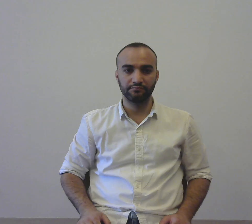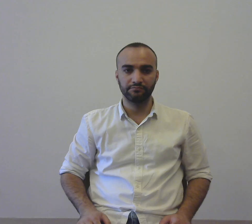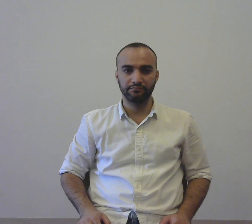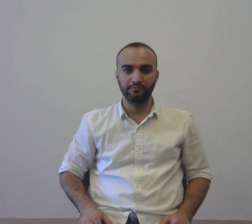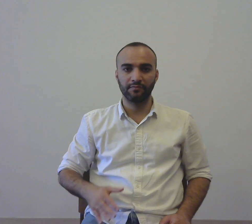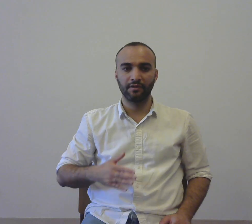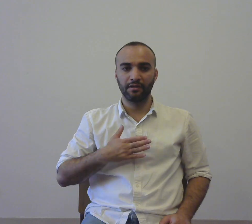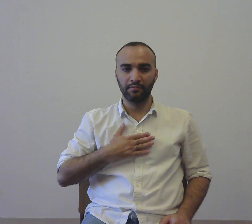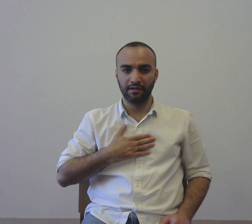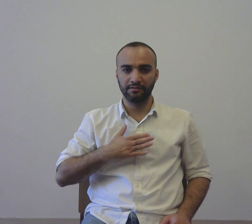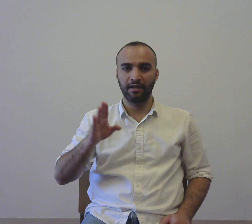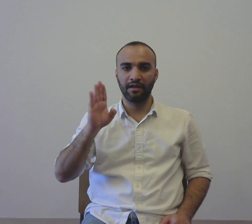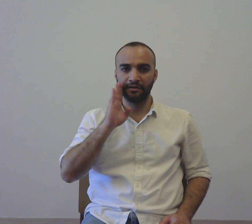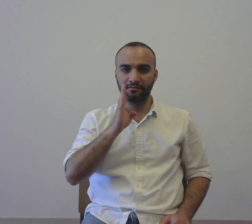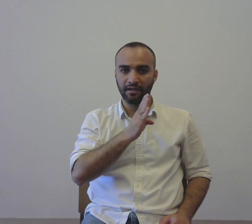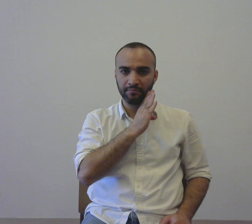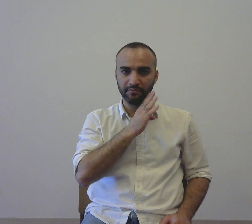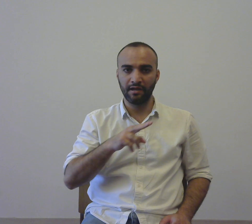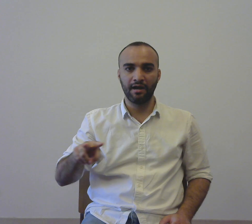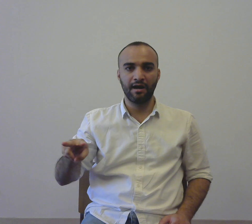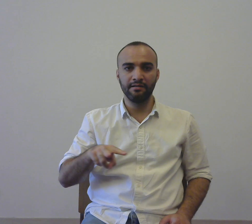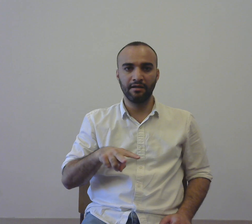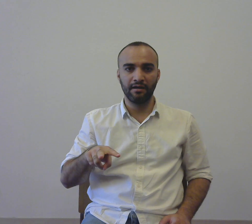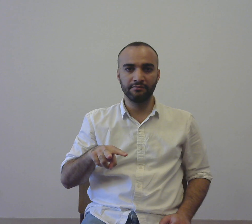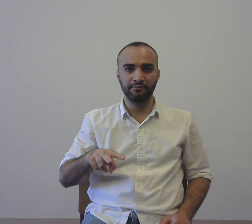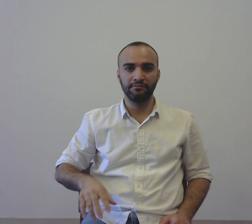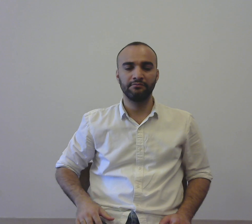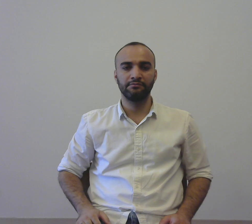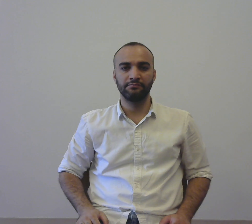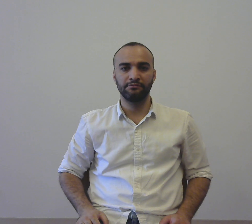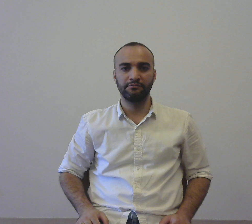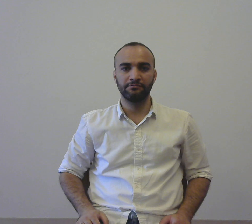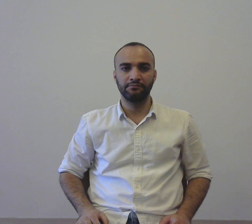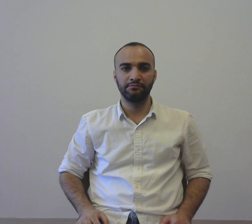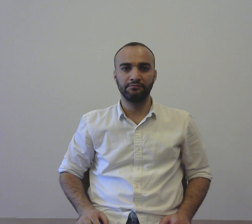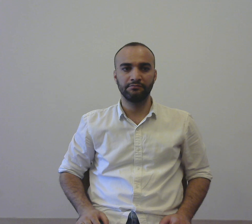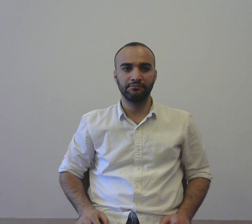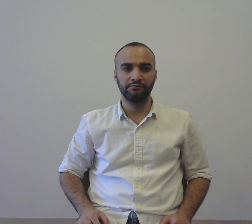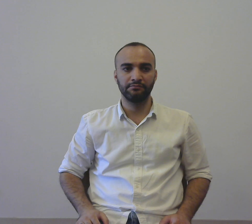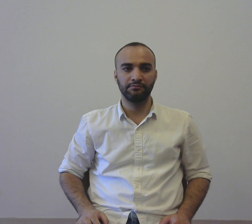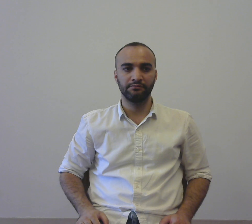Mənim anam Lənkərandandır